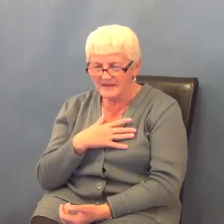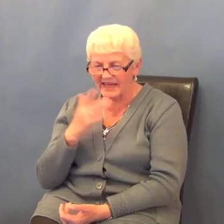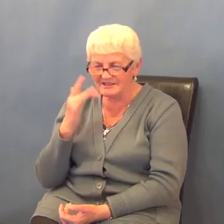Jeleń...